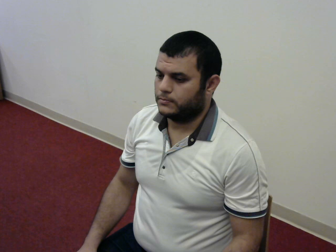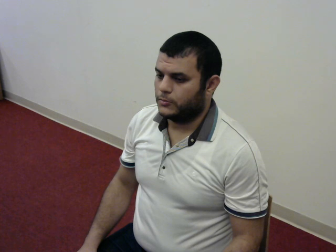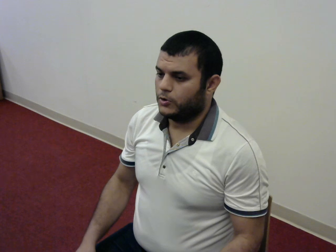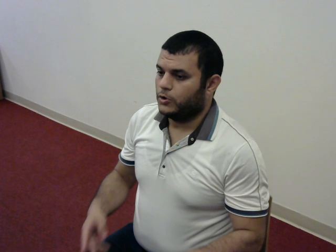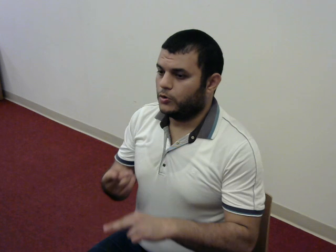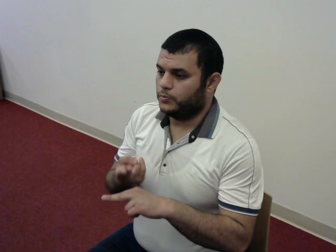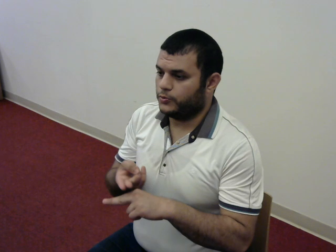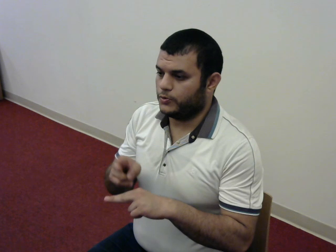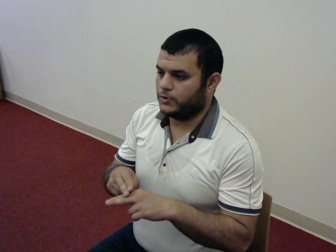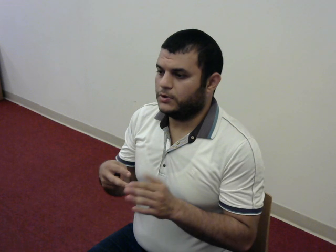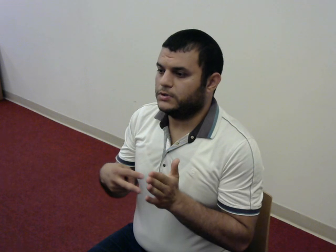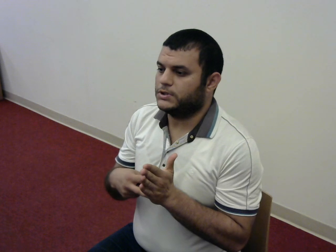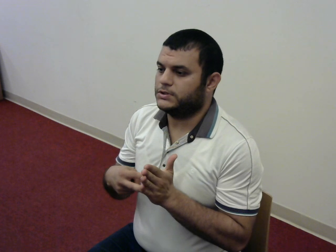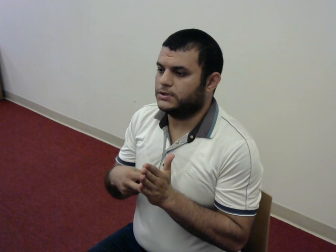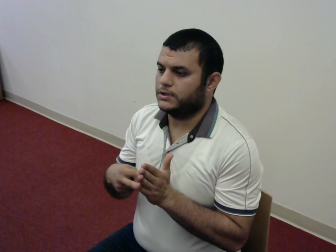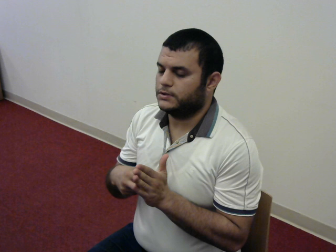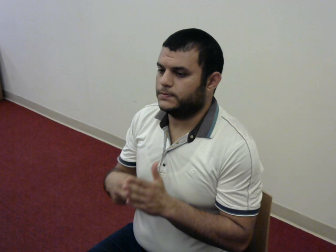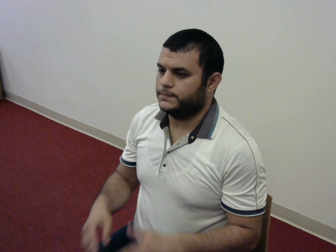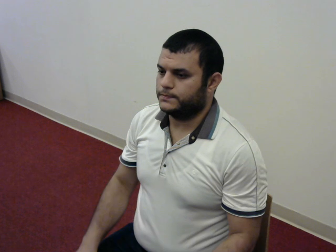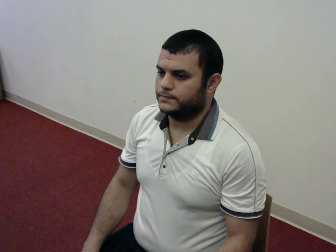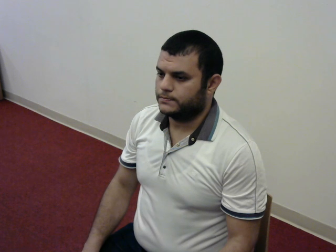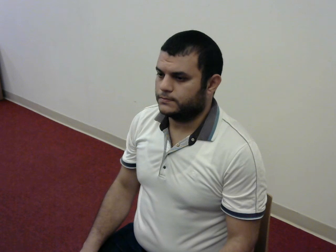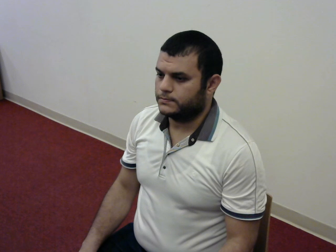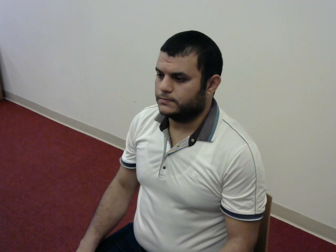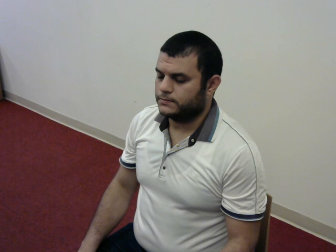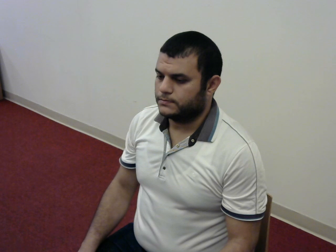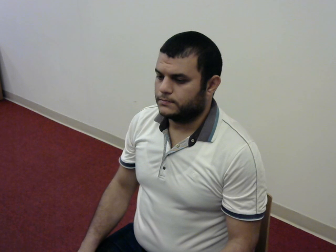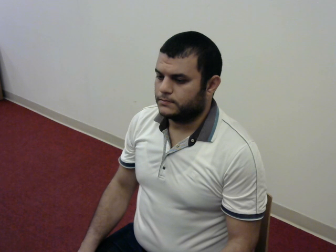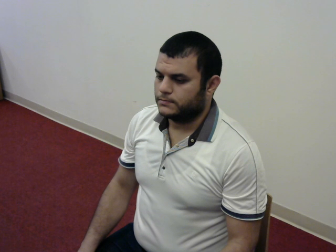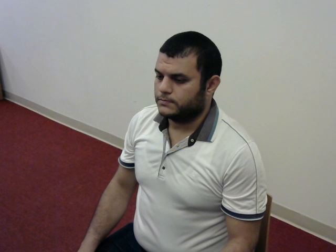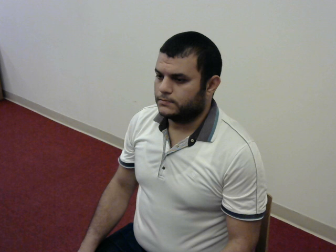Bu neçəyədir?